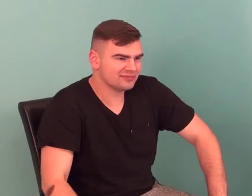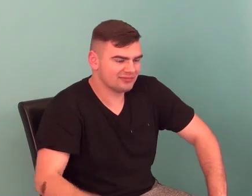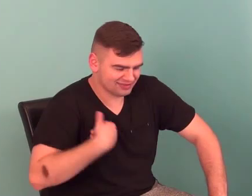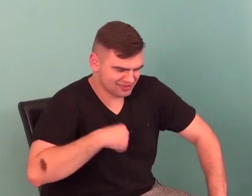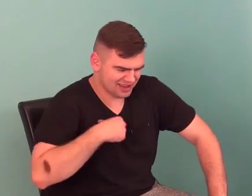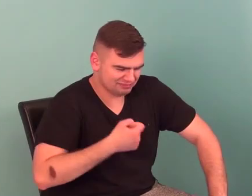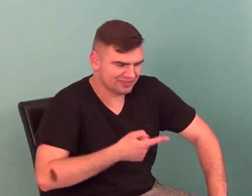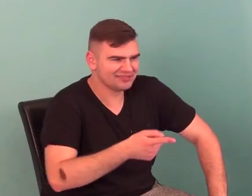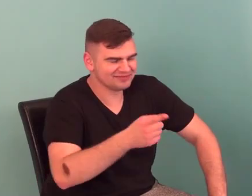Czekałem i byłem zdziwiony, a to Twoja kolej.